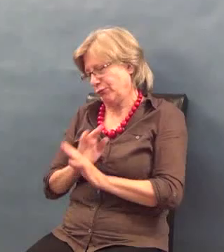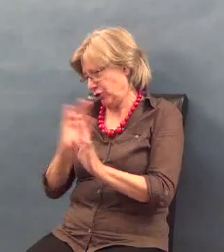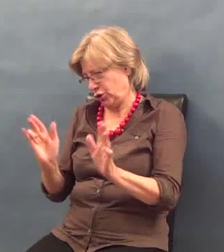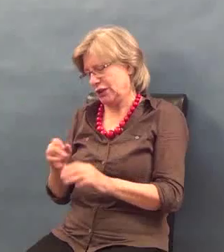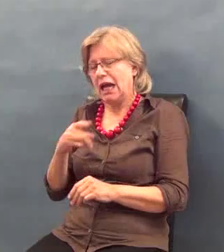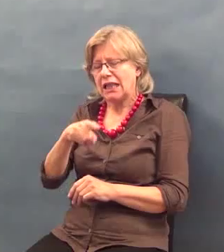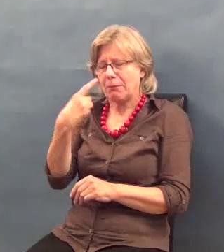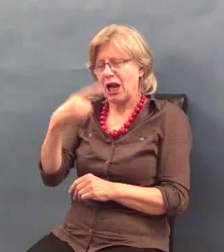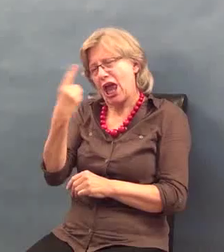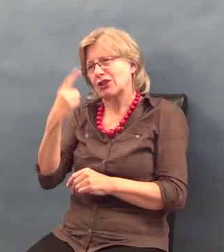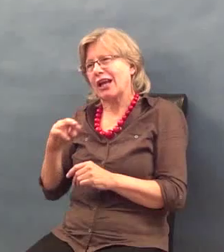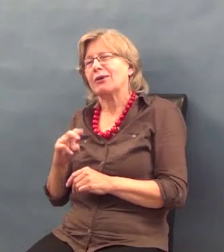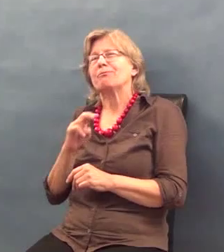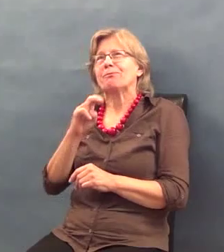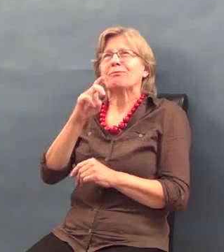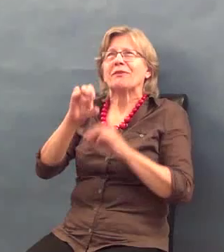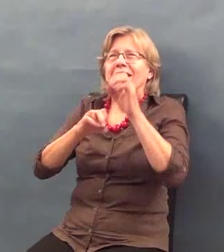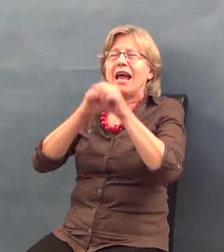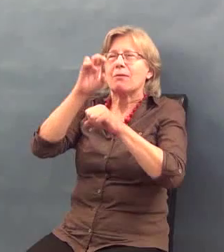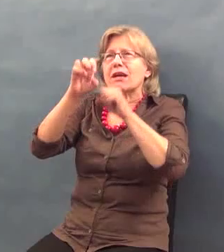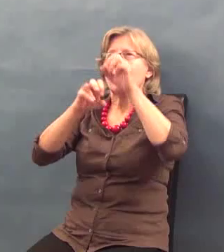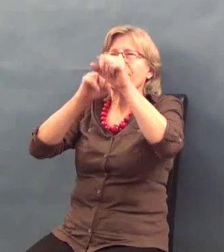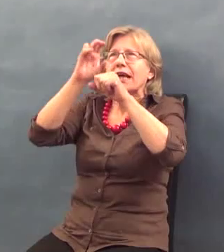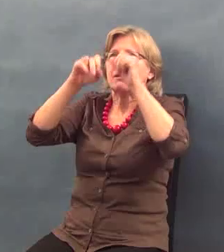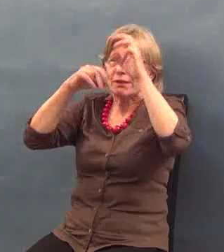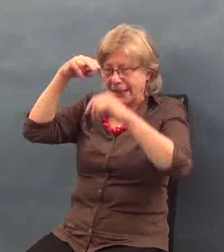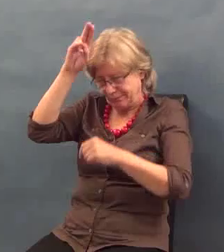Mężczyzna jeszcze raz wchodzi po drabinie na drzewo.